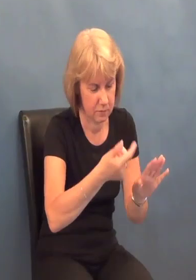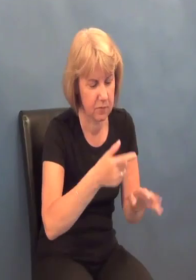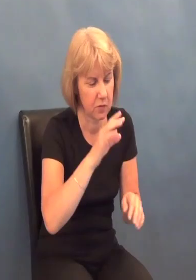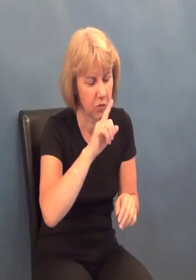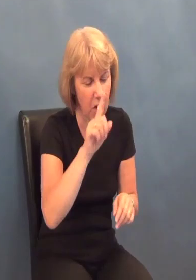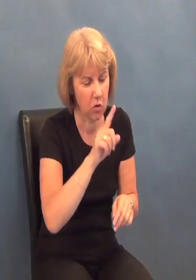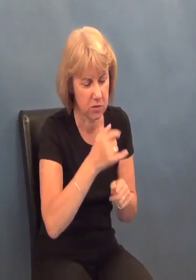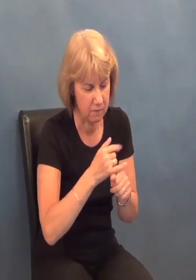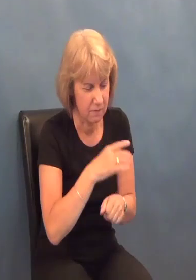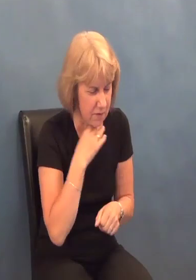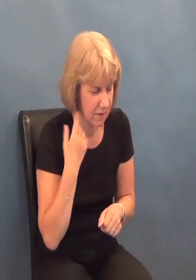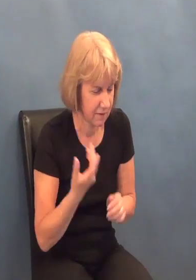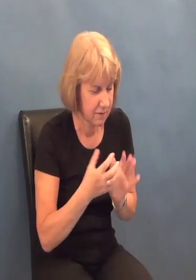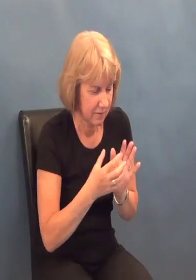No, na godzinę na kawę wystarczy.